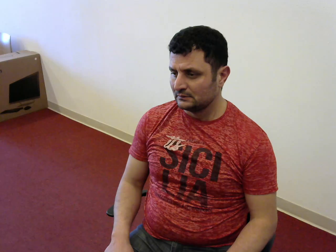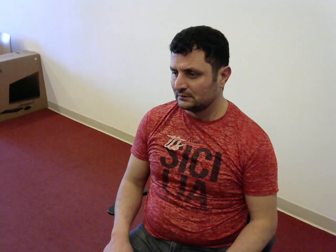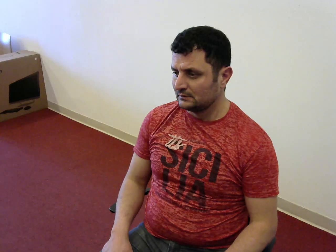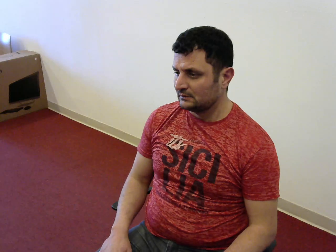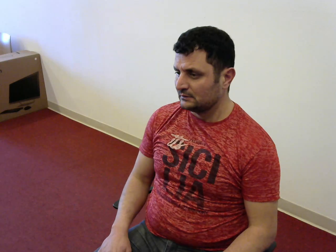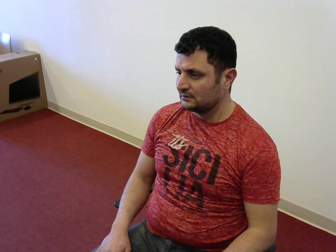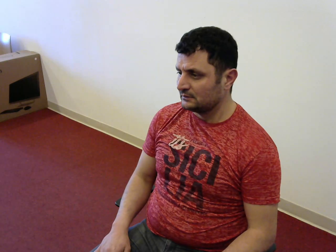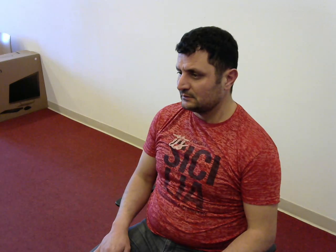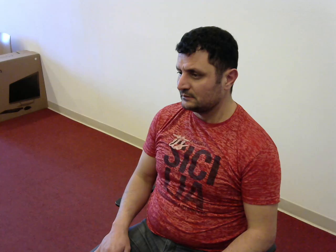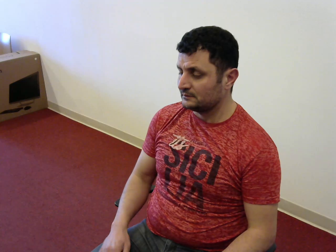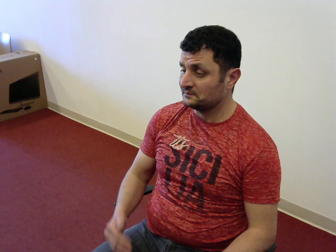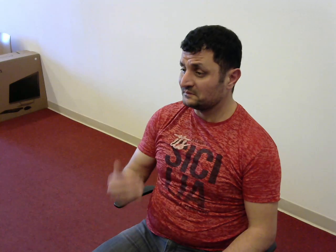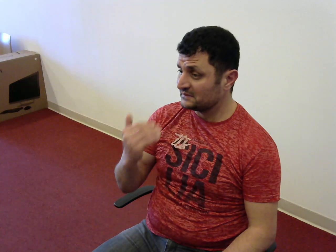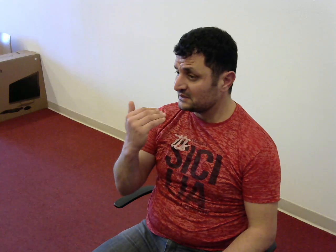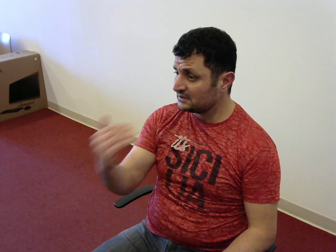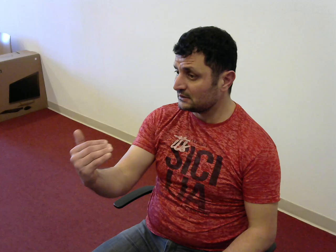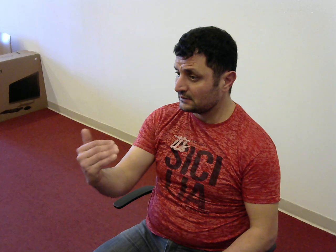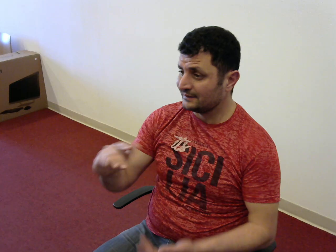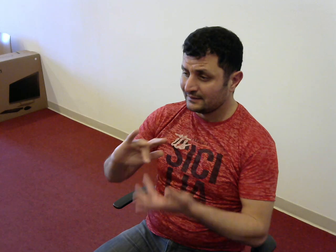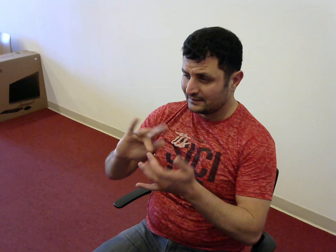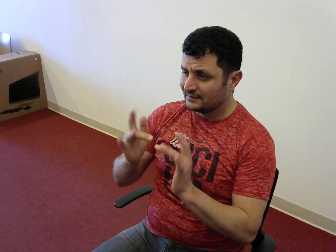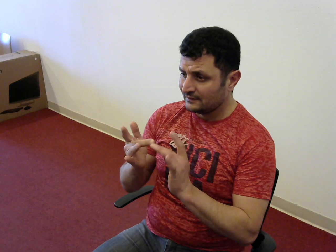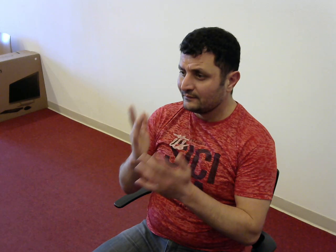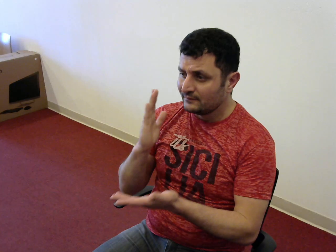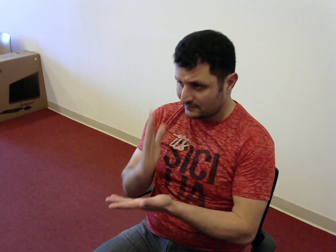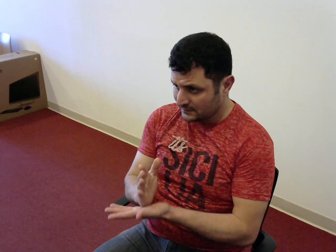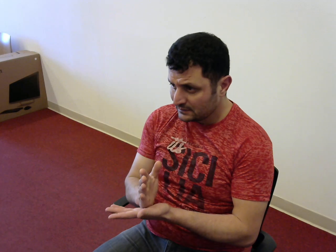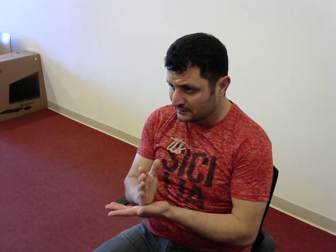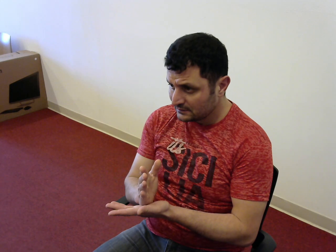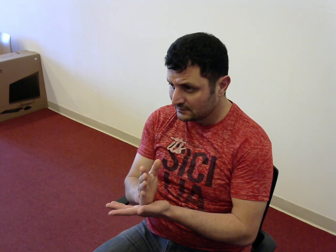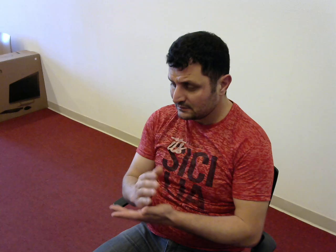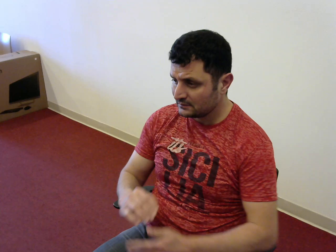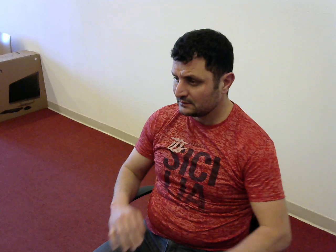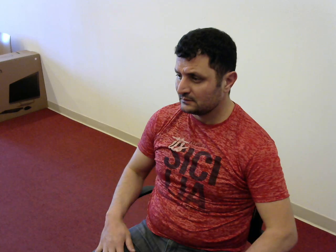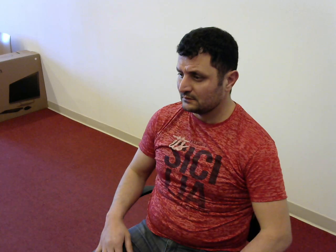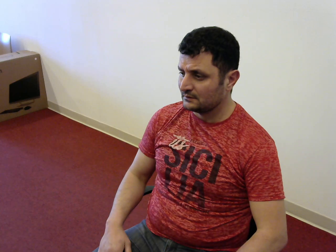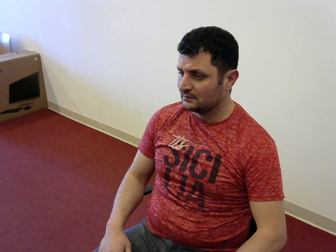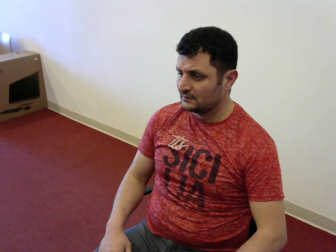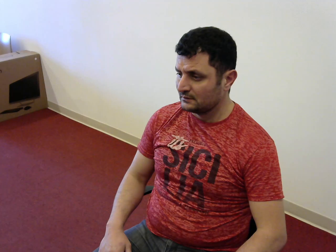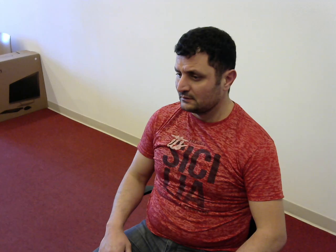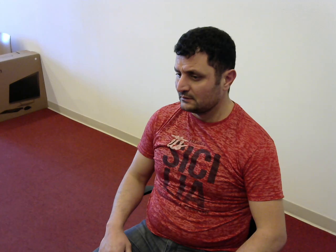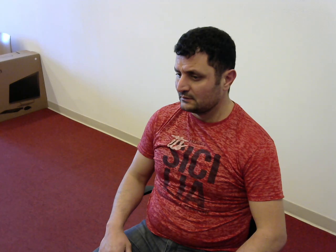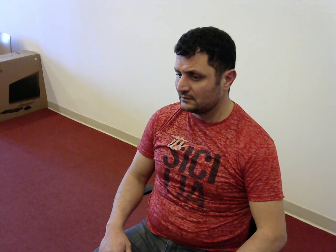Sizdə internet varmı?